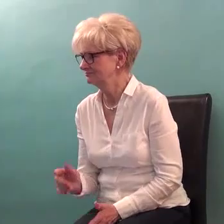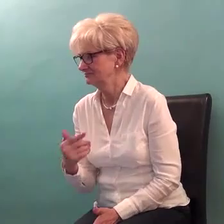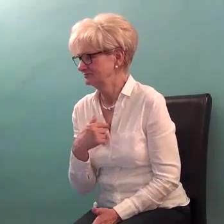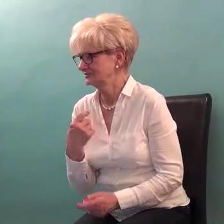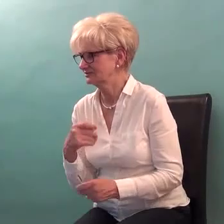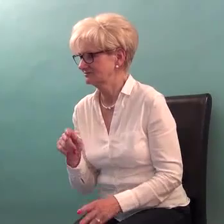Ja na wsi.